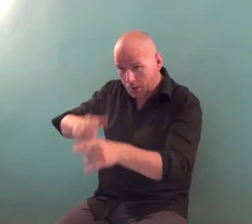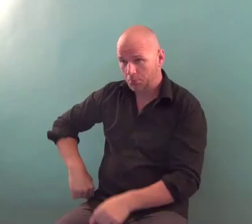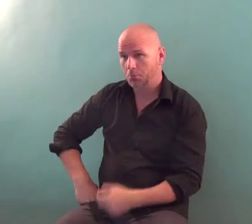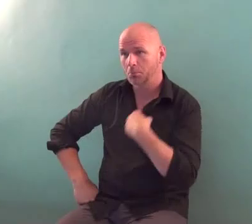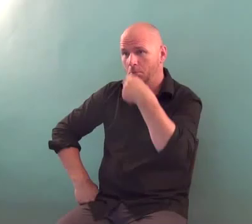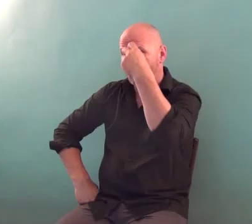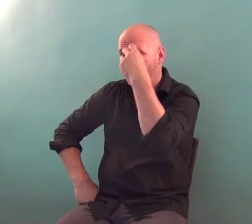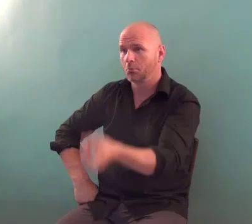Zaciekawiło mnie to.